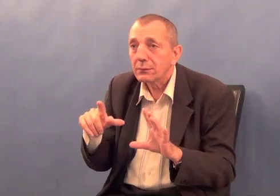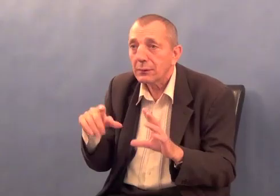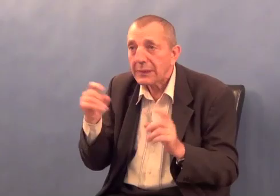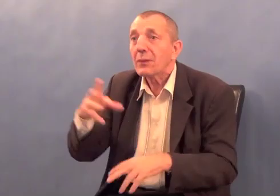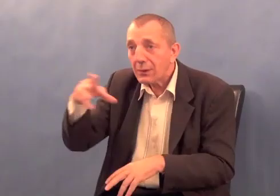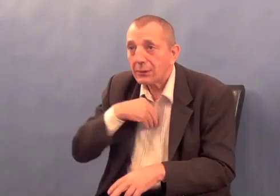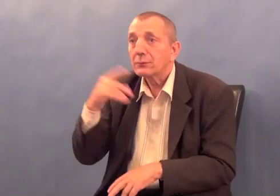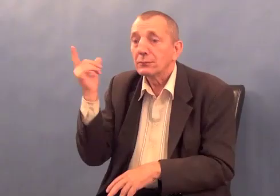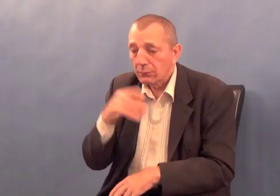Do kina razem pójdziemy.